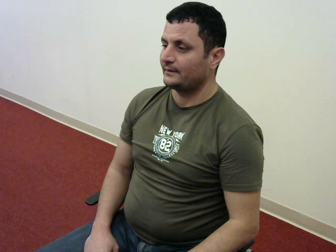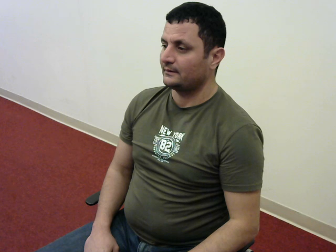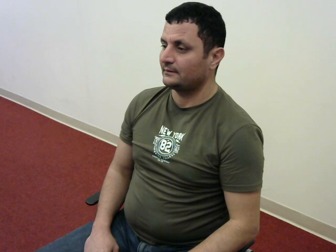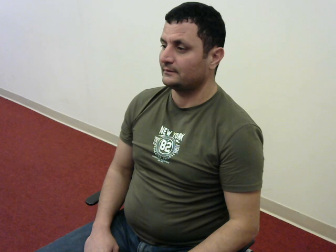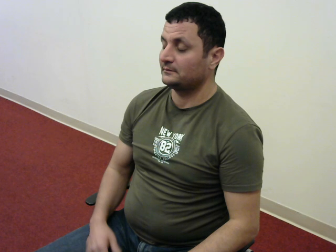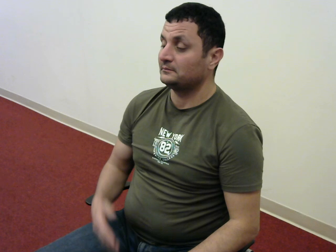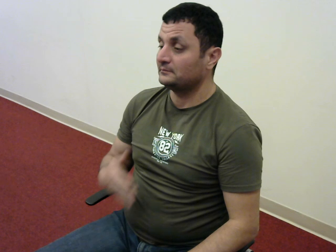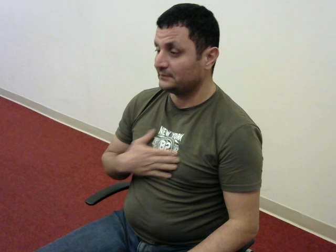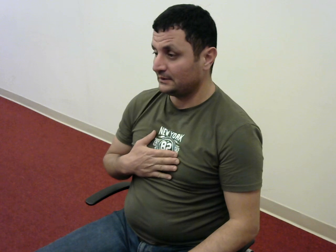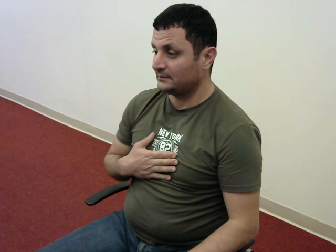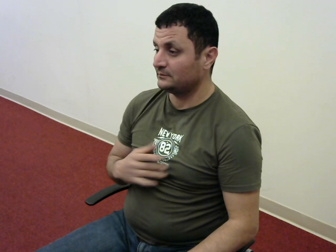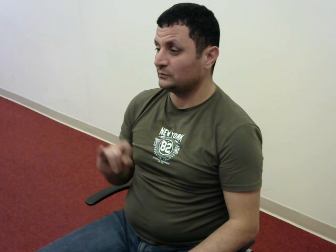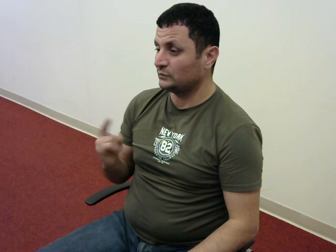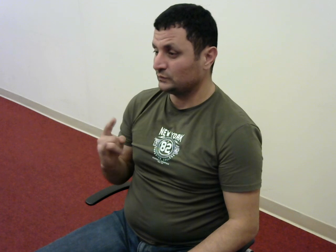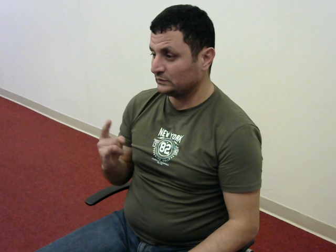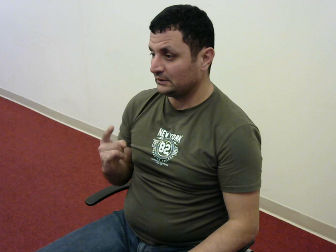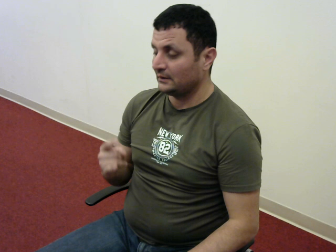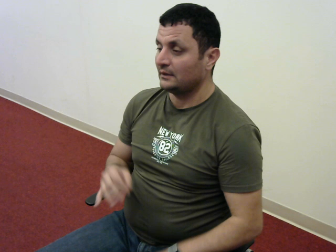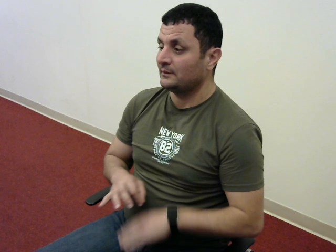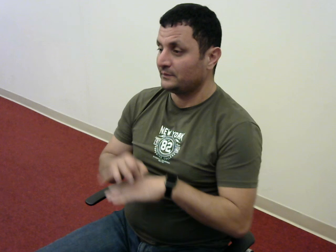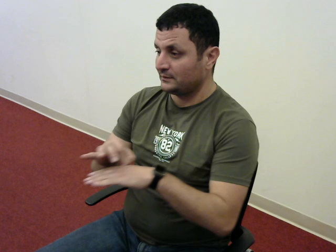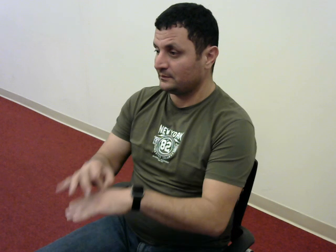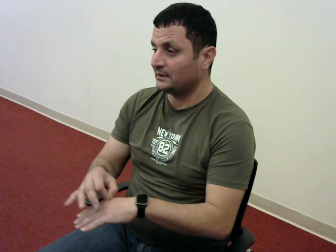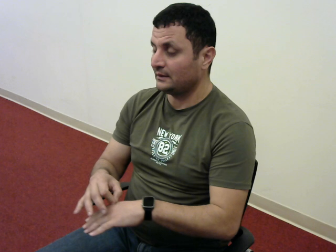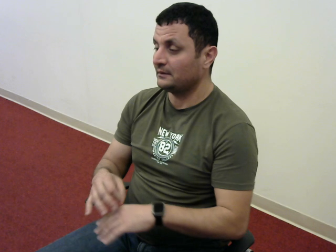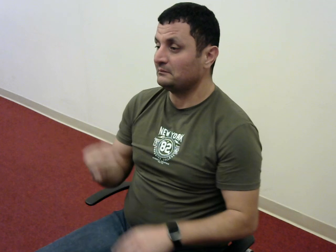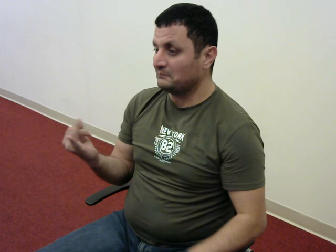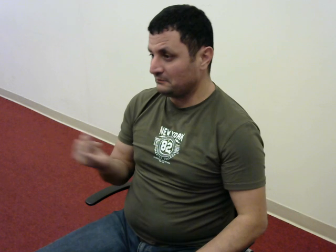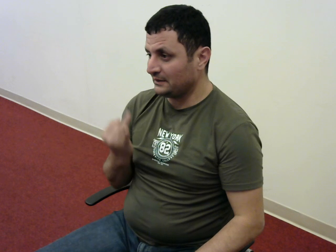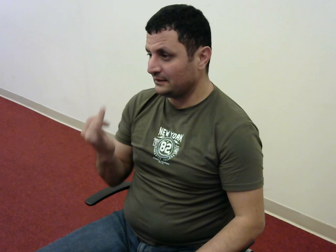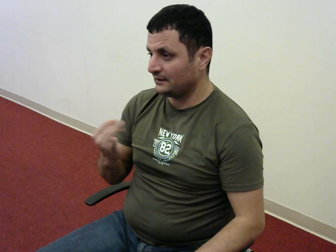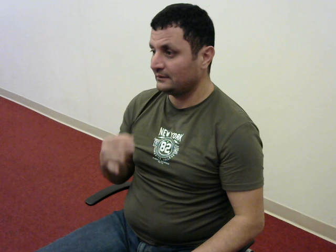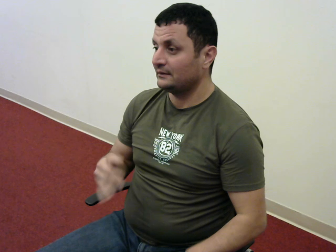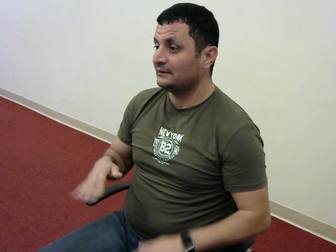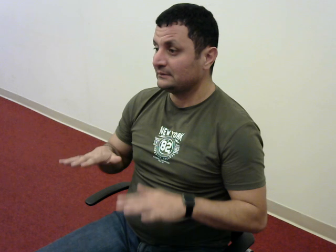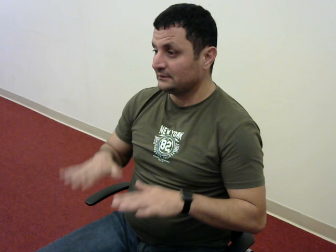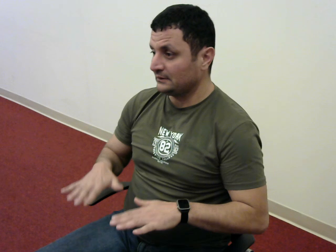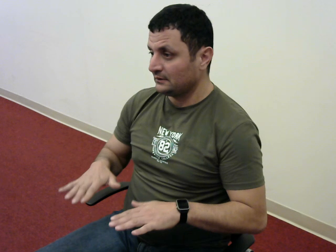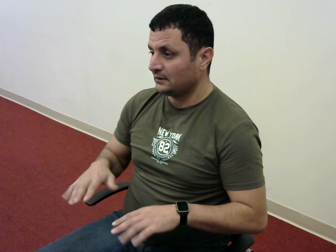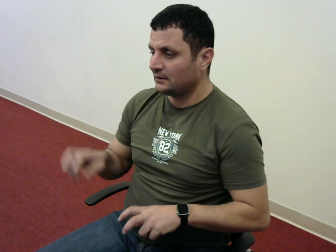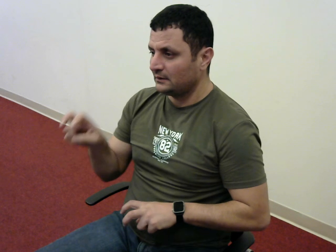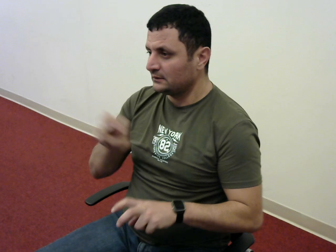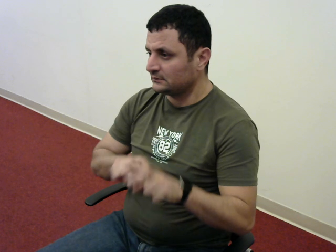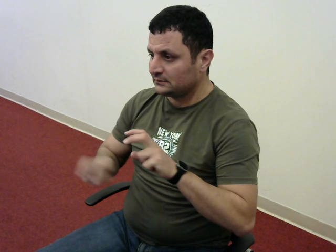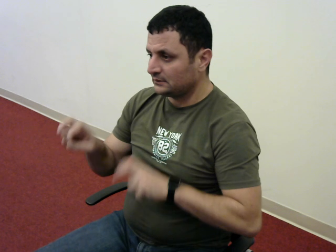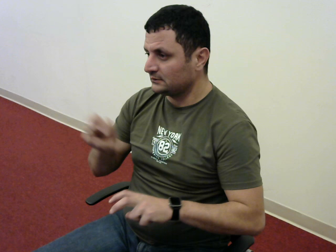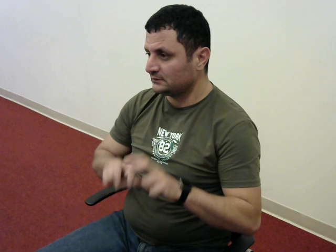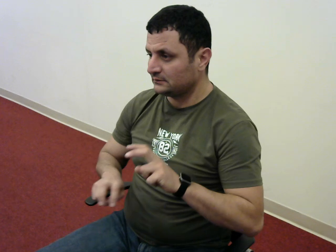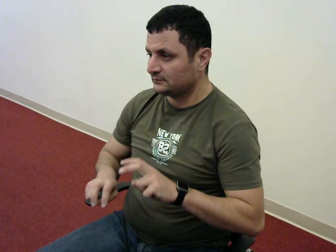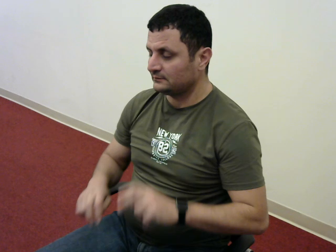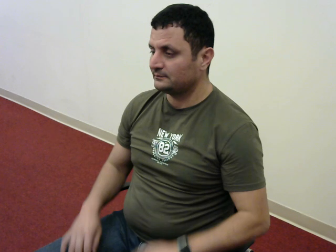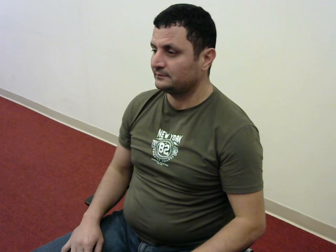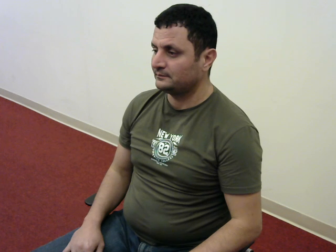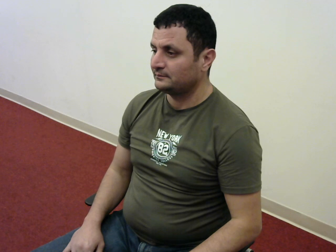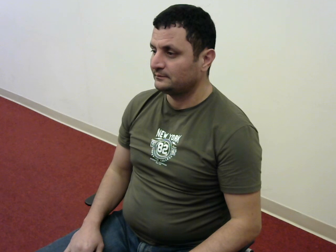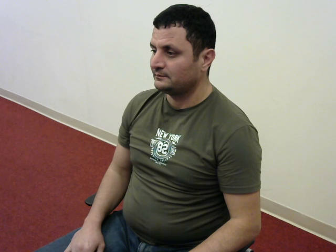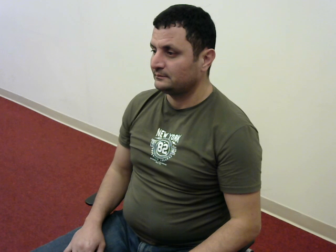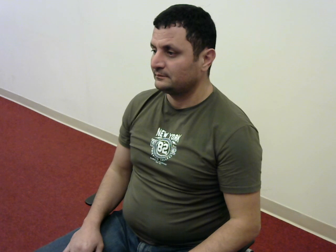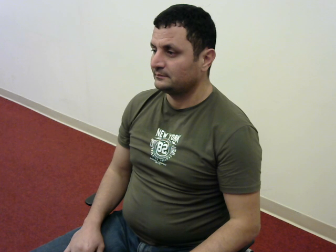Mən uşaqlarımı aparmağa maraqlı yer axtarıram